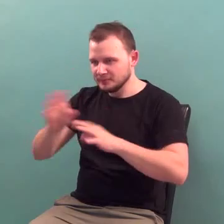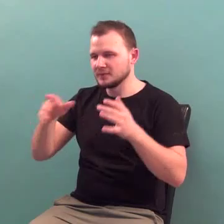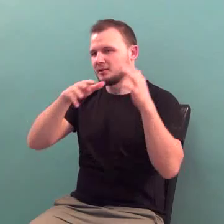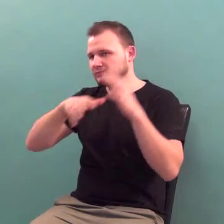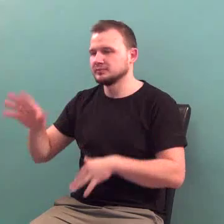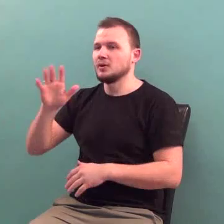Ludzie wchodzą do środka.